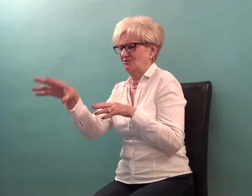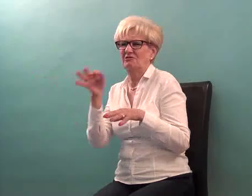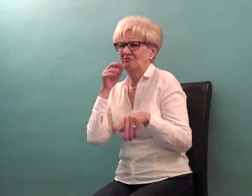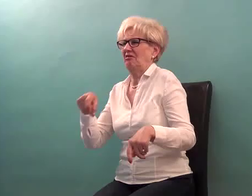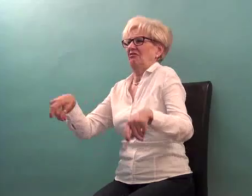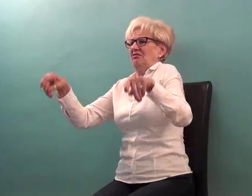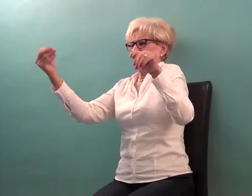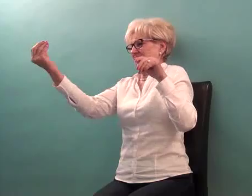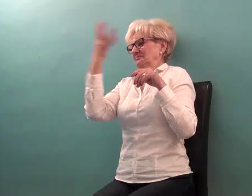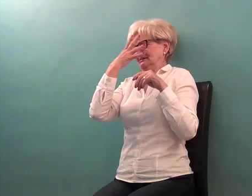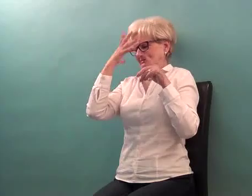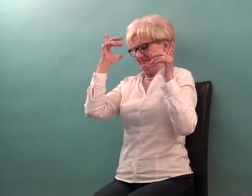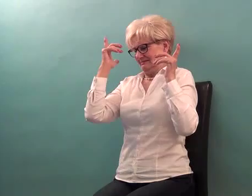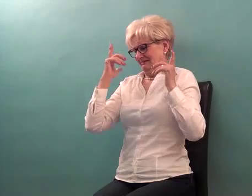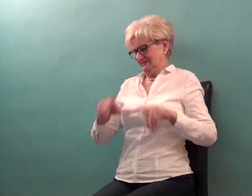Kot jest zaskoczony, został opluty i jest cały mokry.